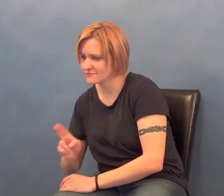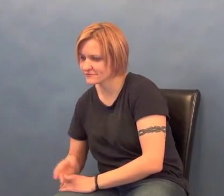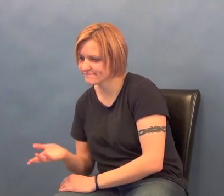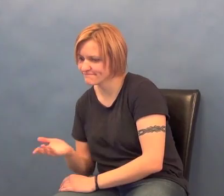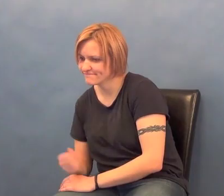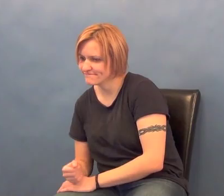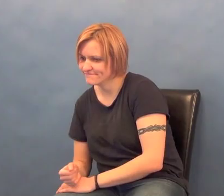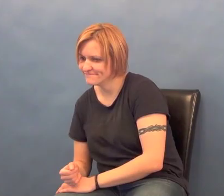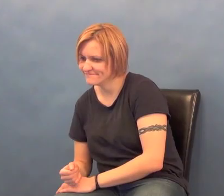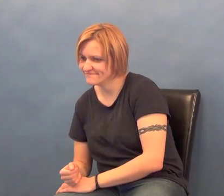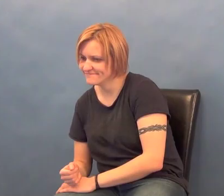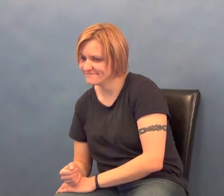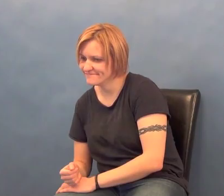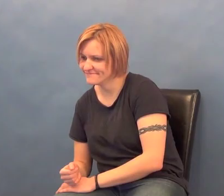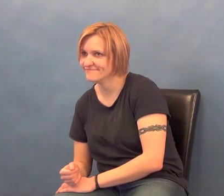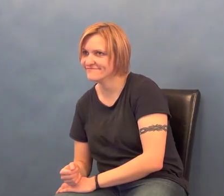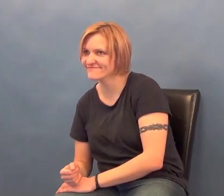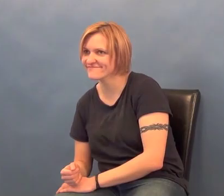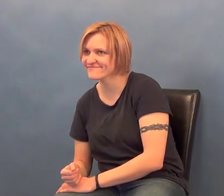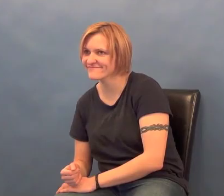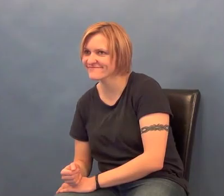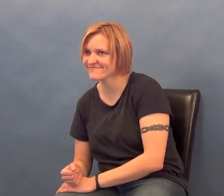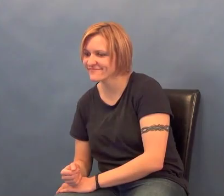Trudno.